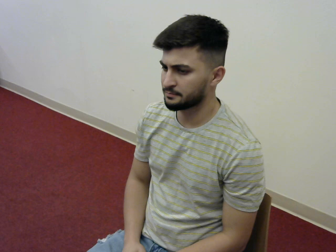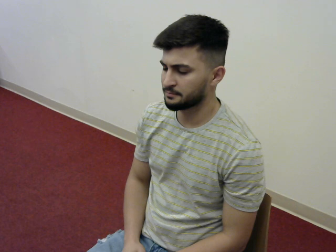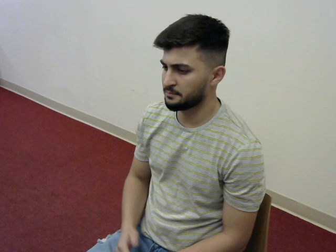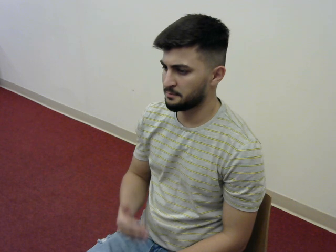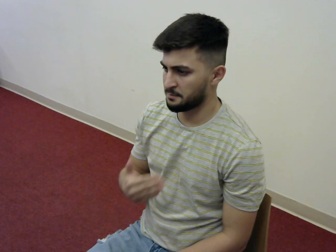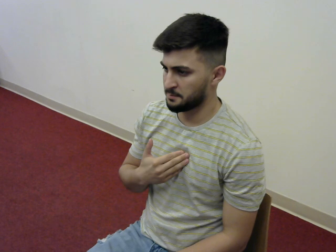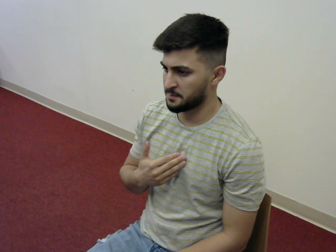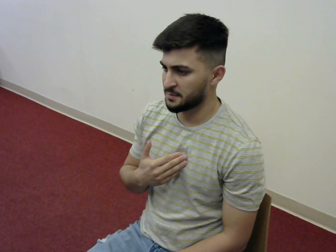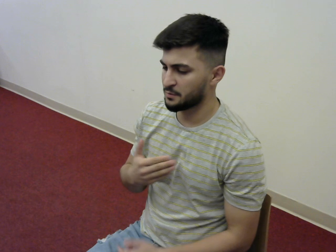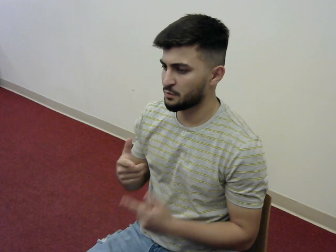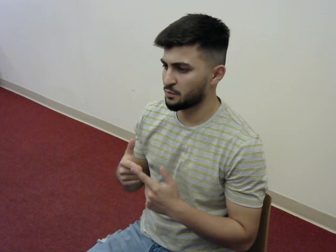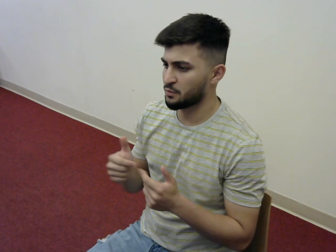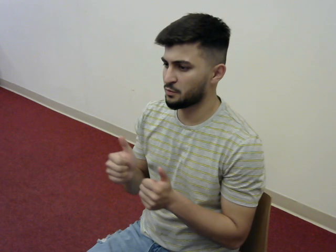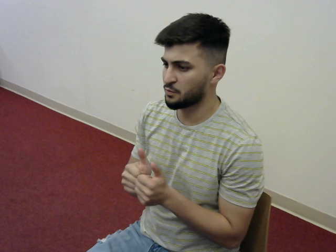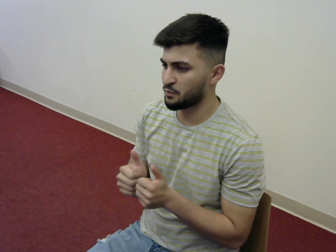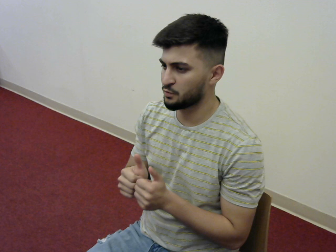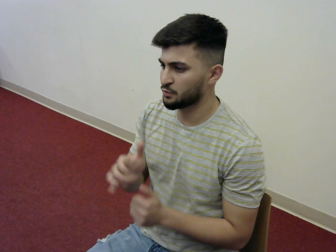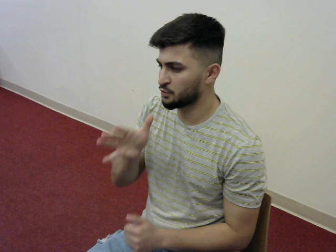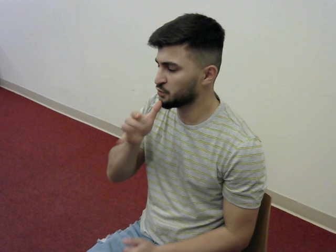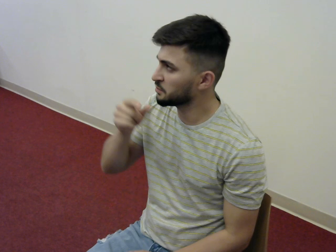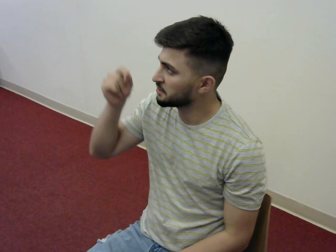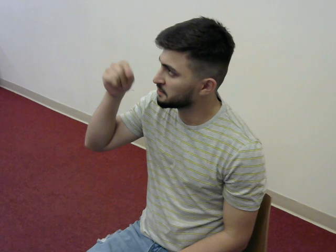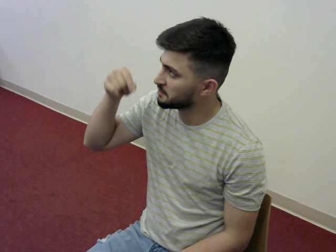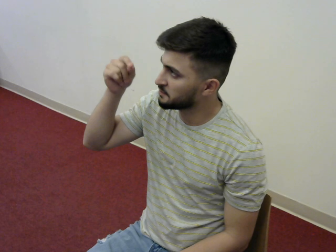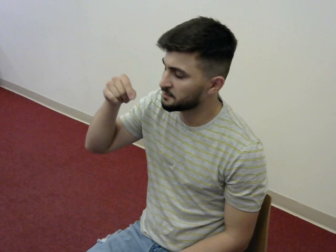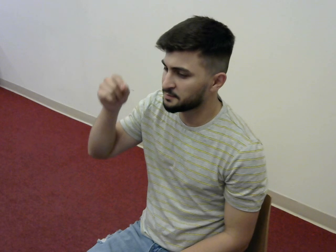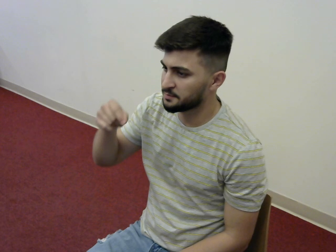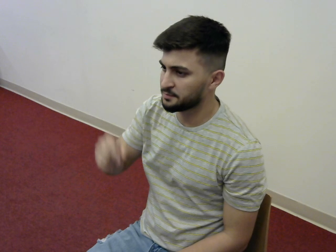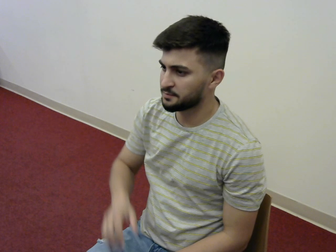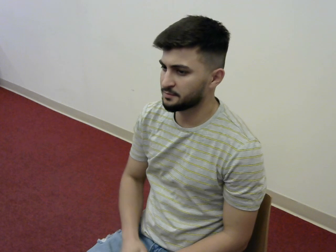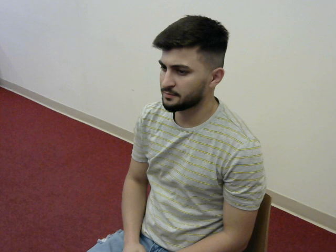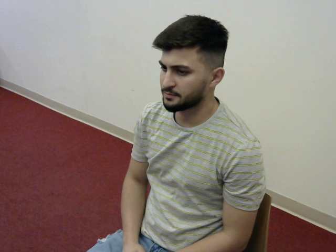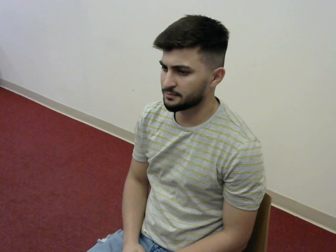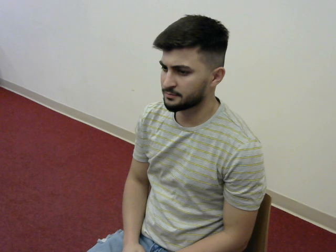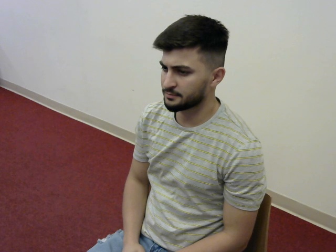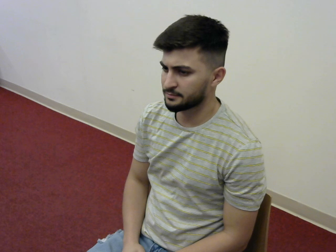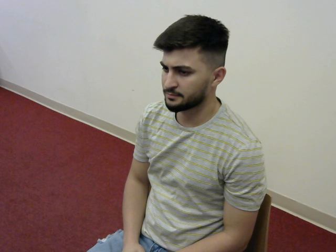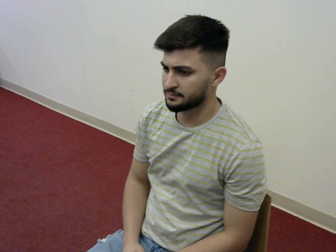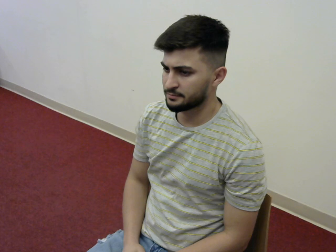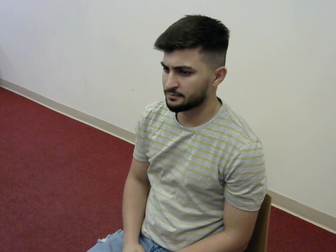Bizə qonşudan su damır